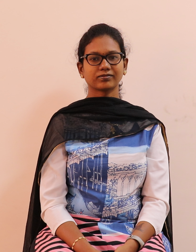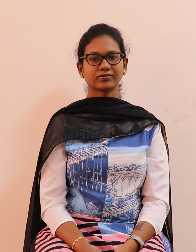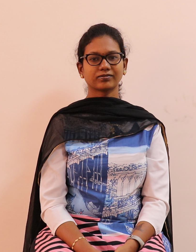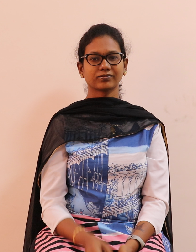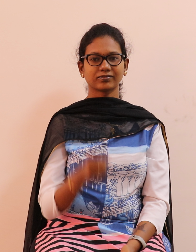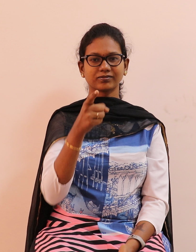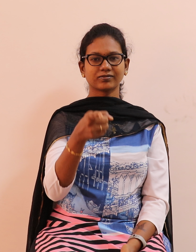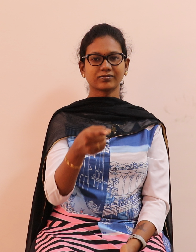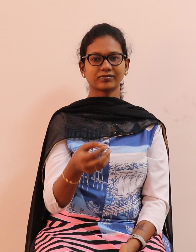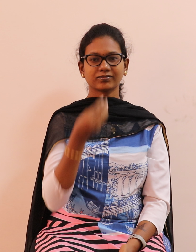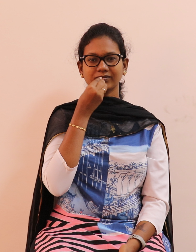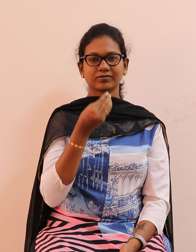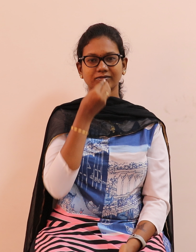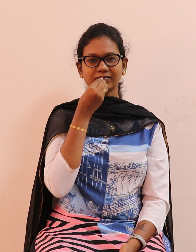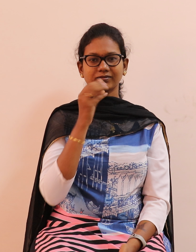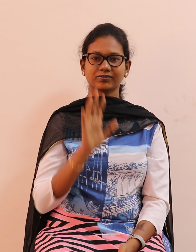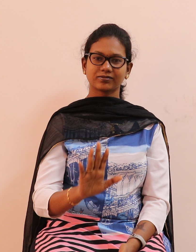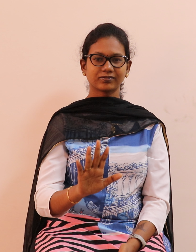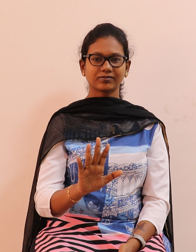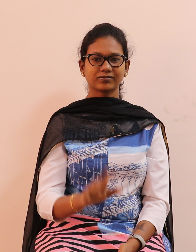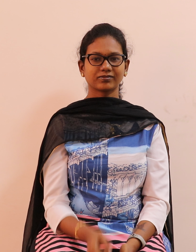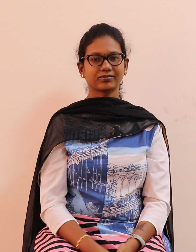had your food